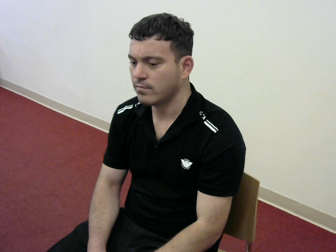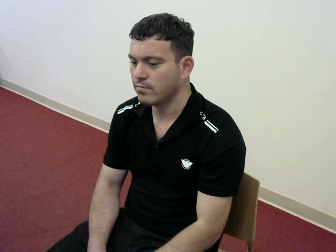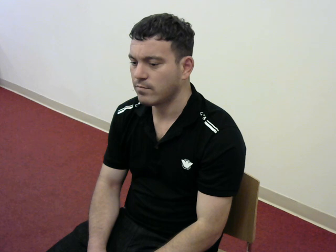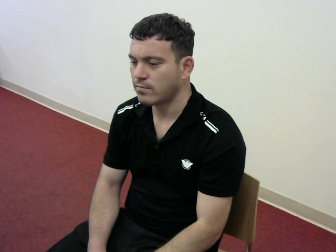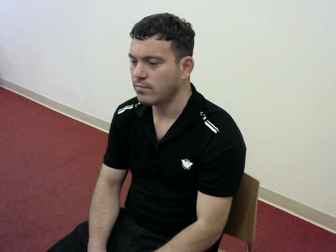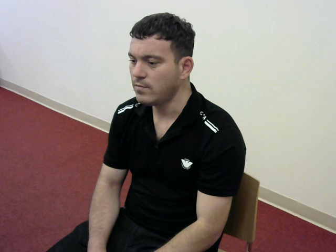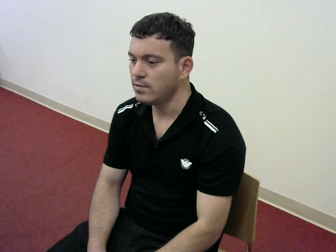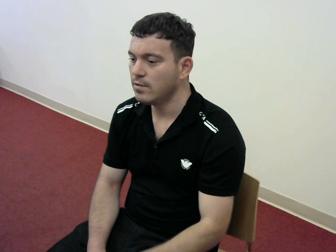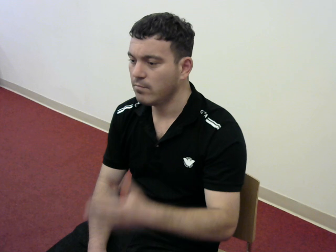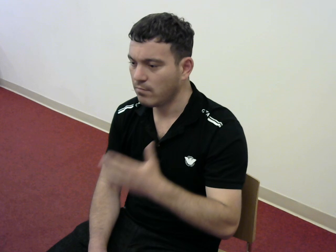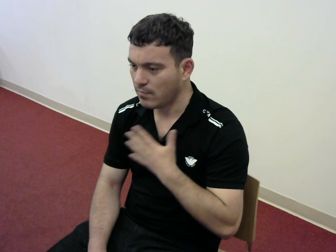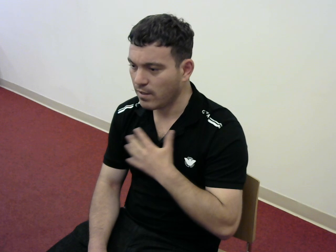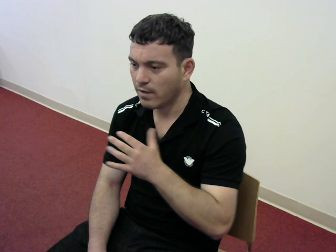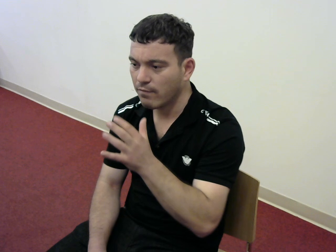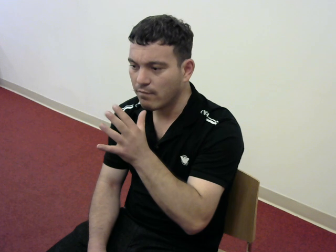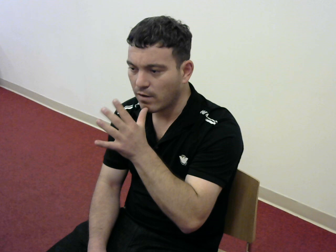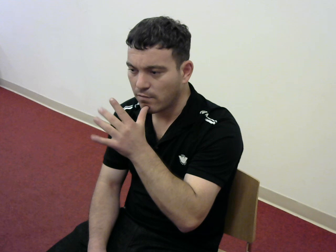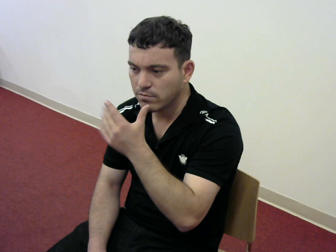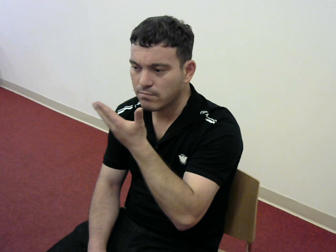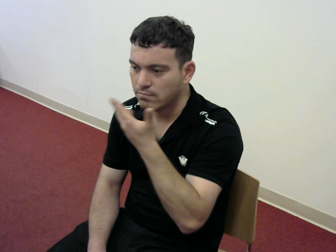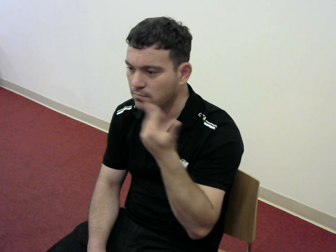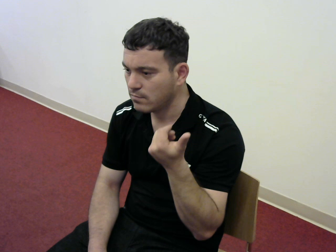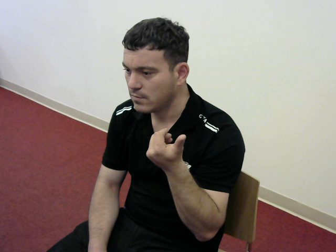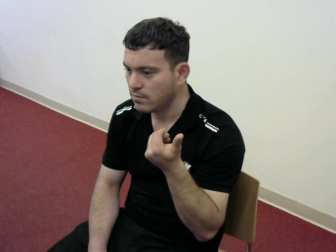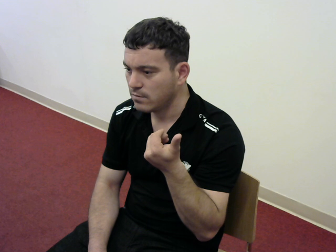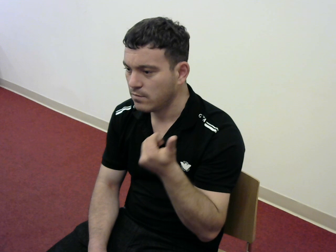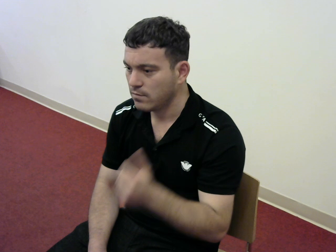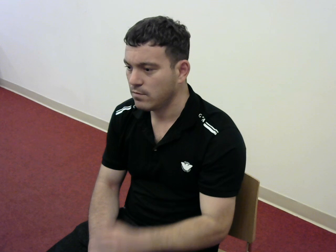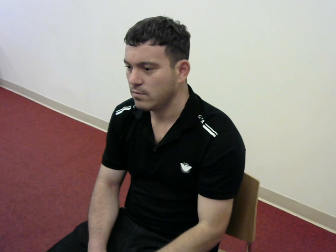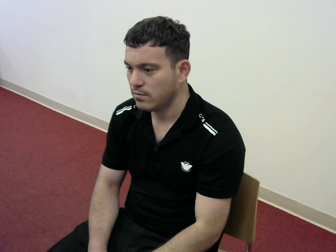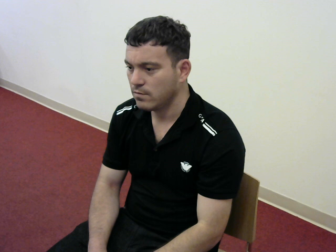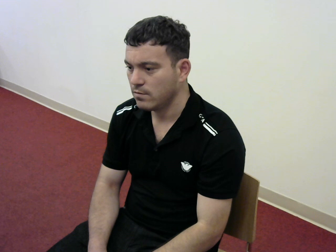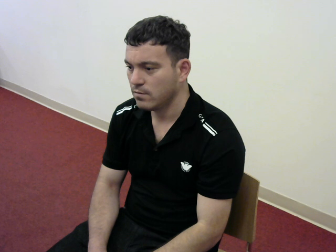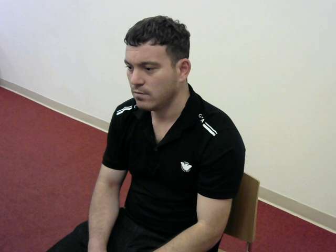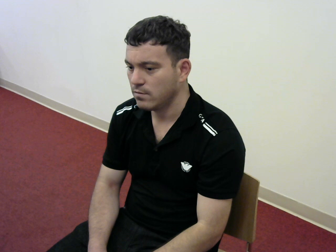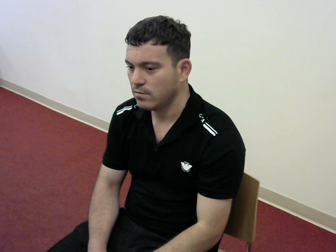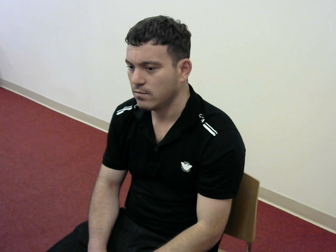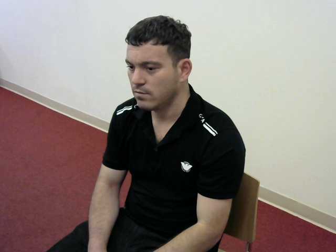Mənim vaxtım yoxdur